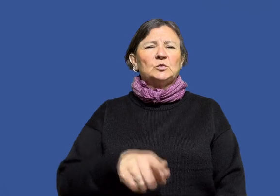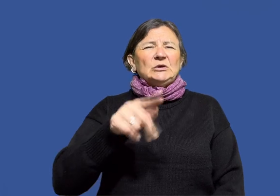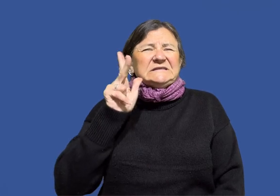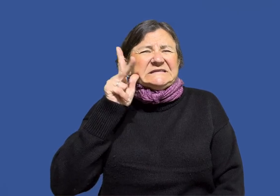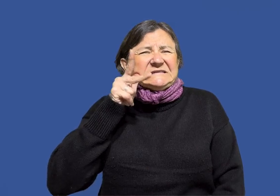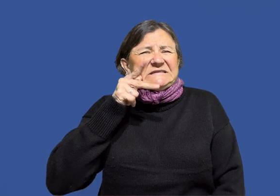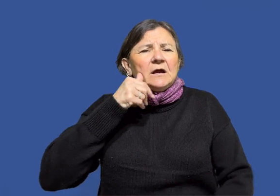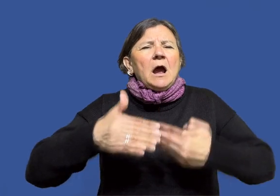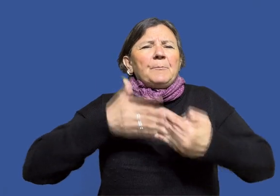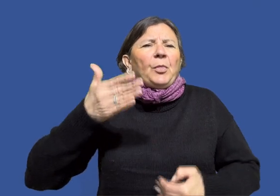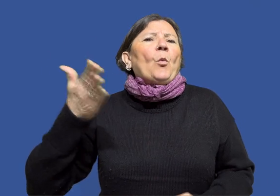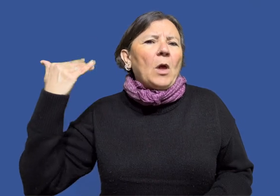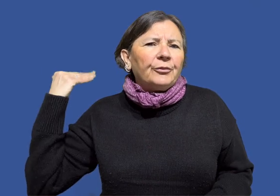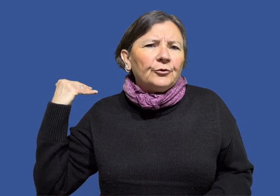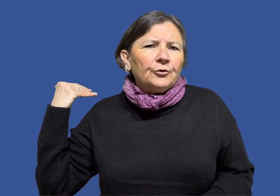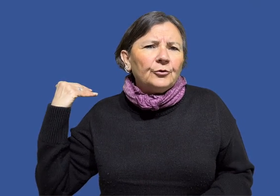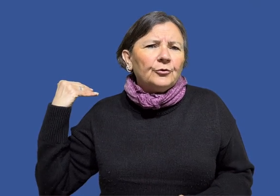Quan et va començar a fer mal?